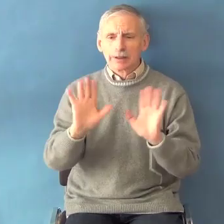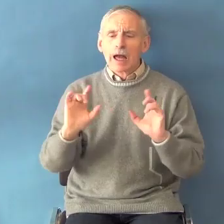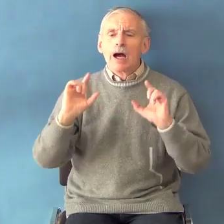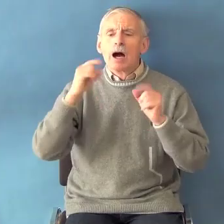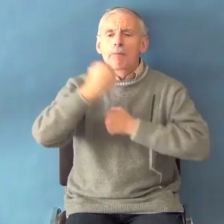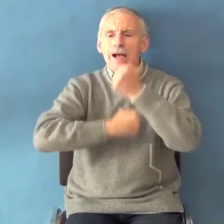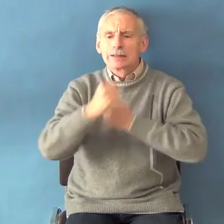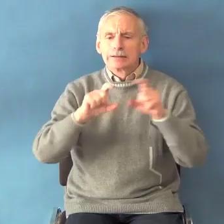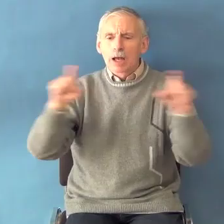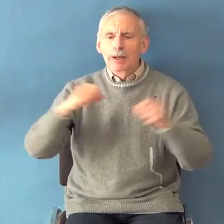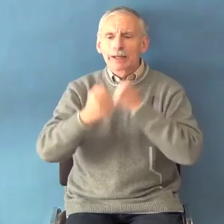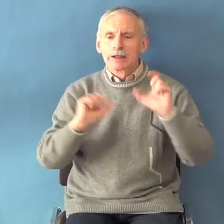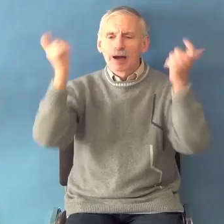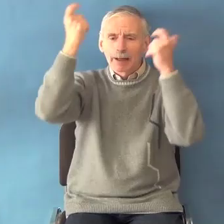Wypadek w zakładzie pracy.